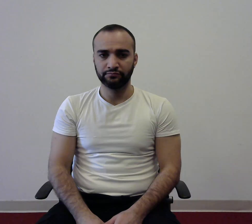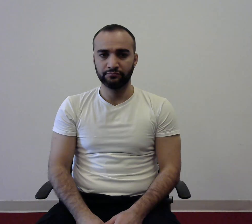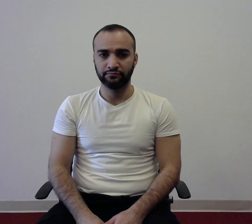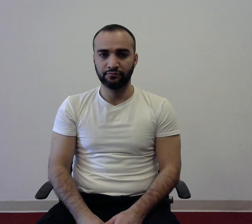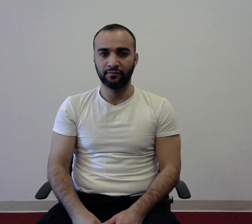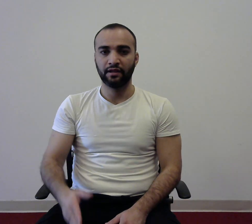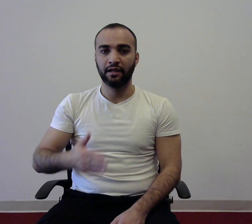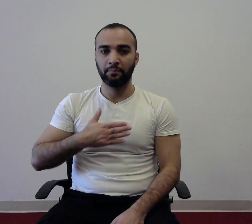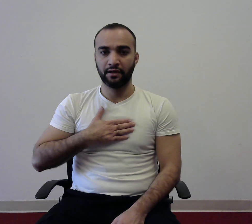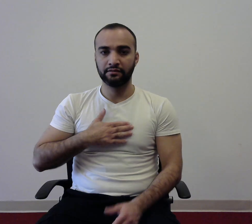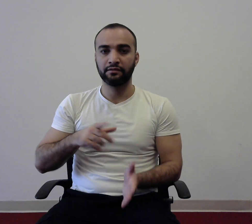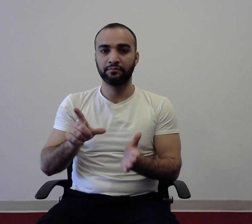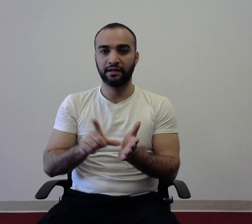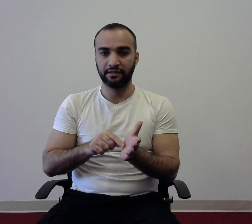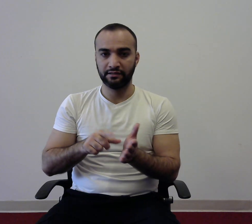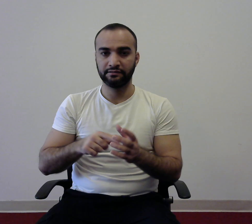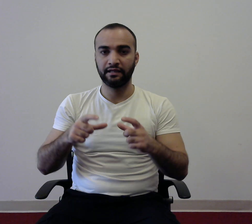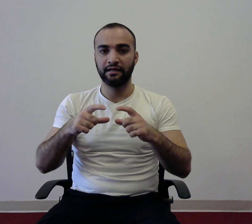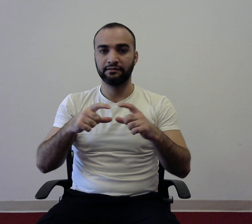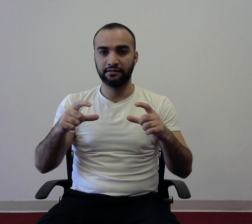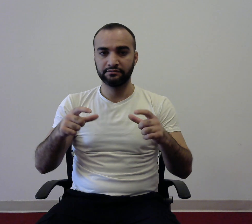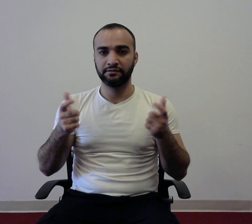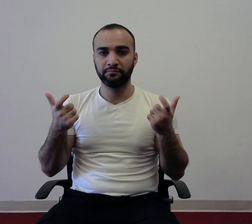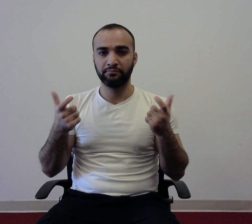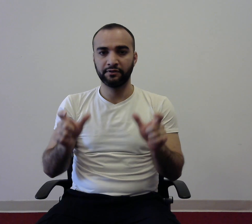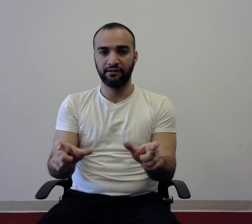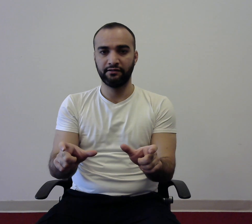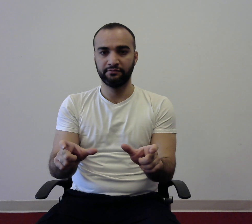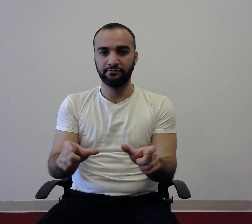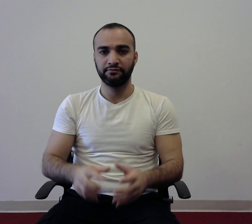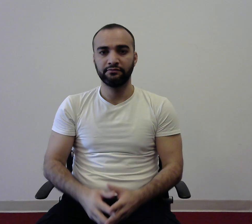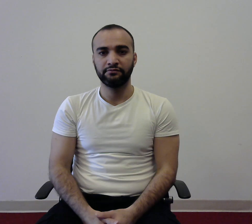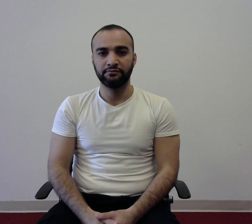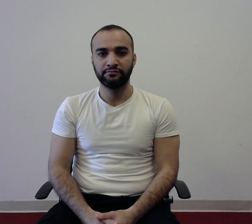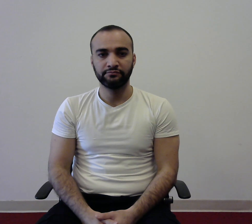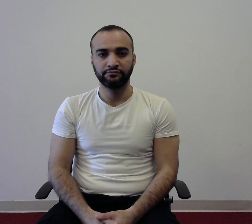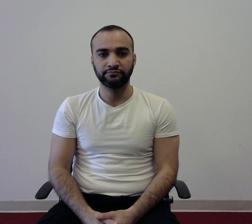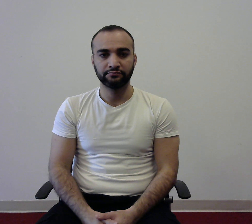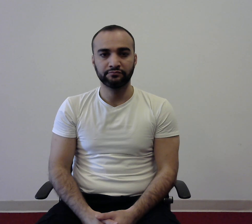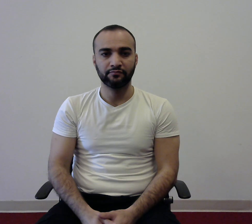Mənim pensiya kartım bloklanıb